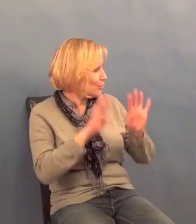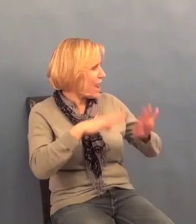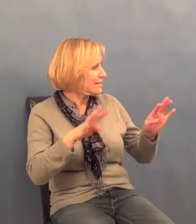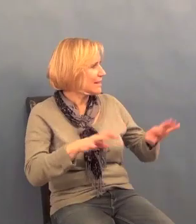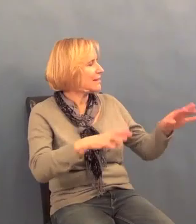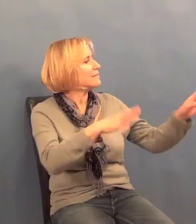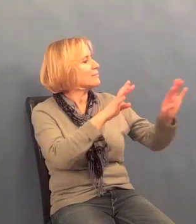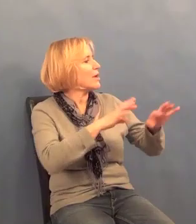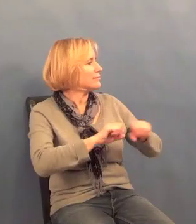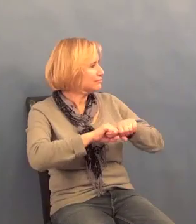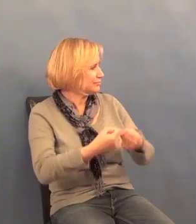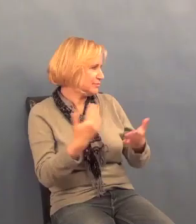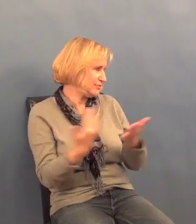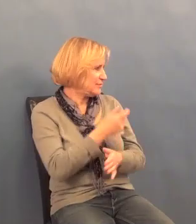Płot, płot jest złamany.